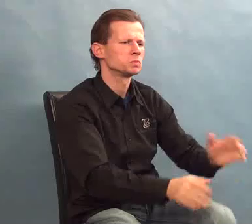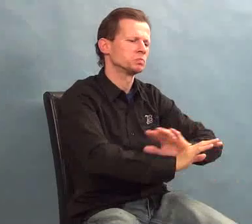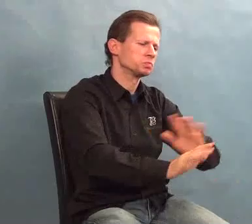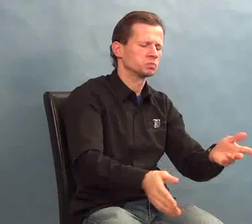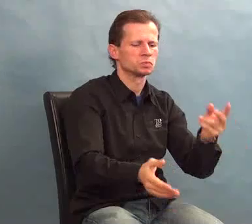Wstaje.